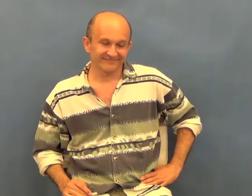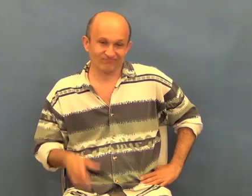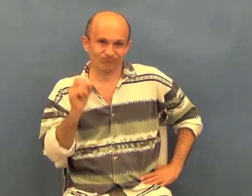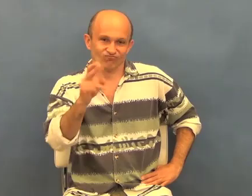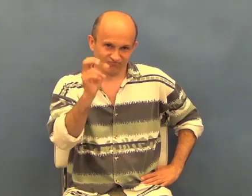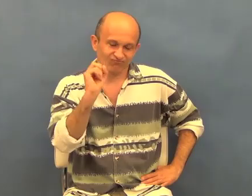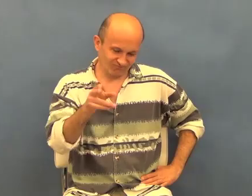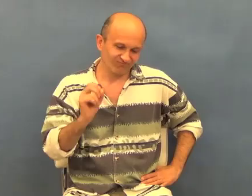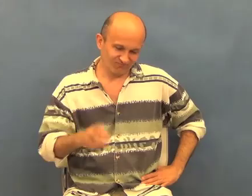Tak, tak, tak.